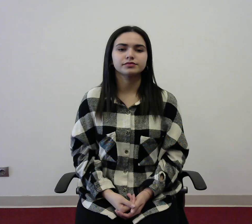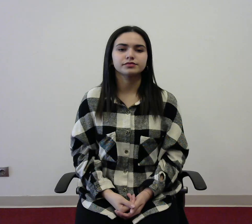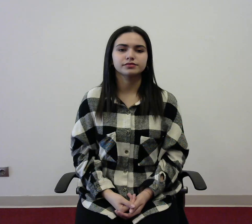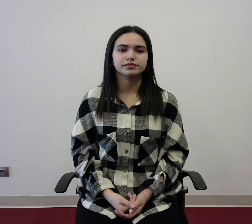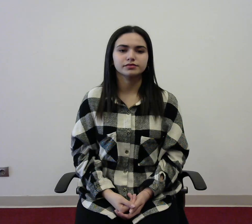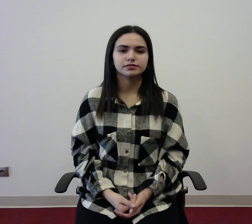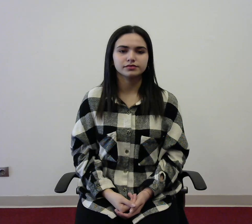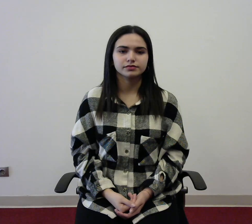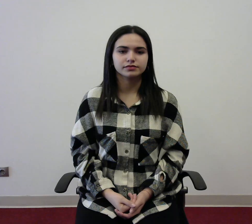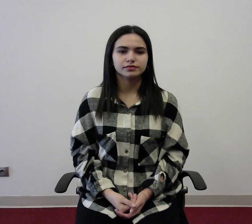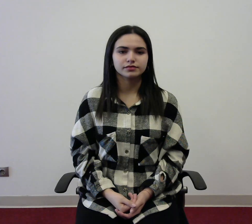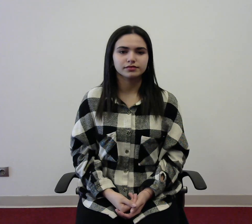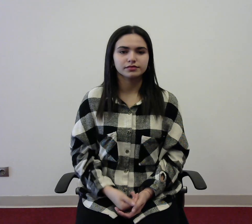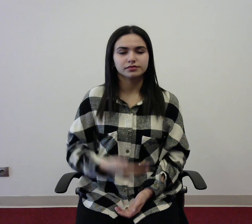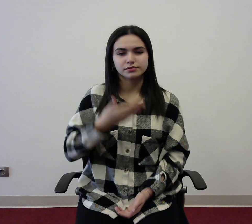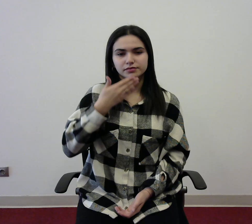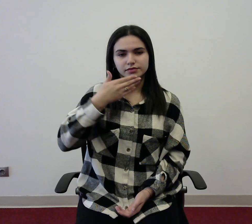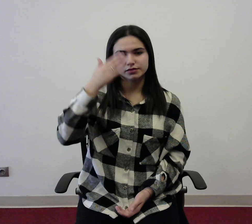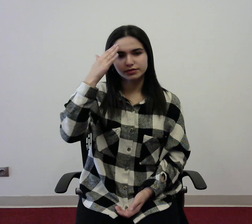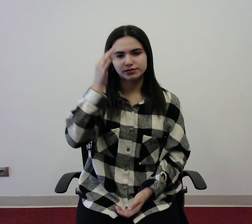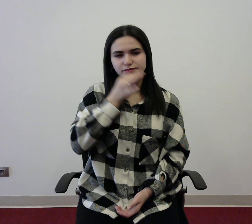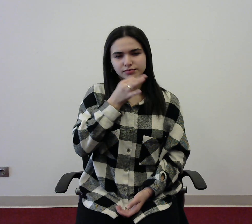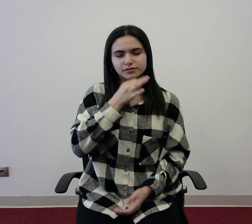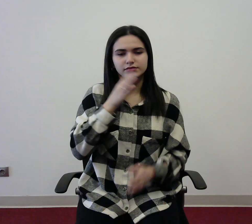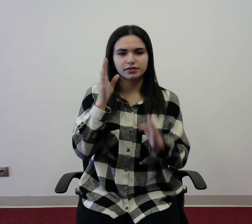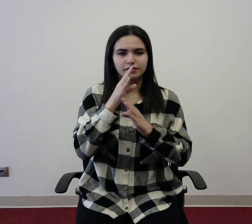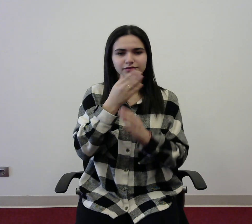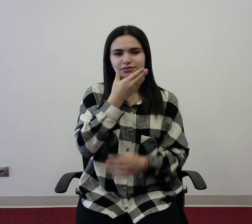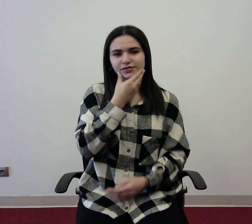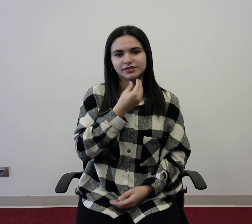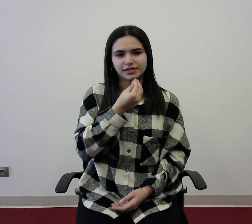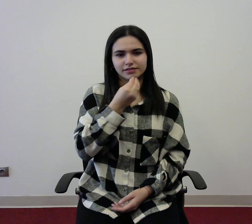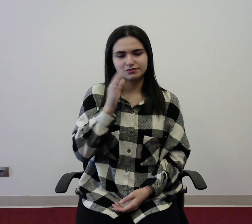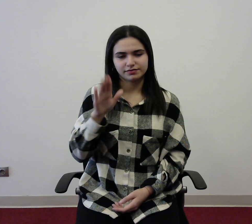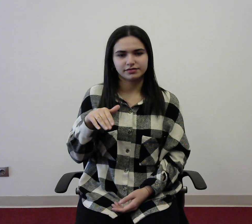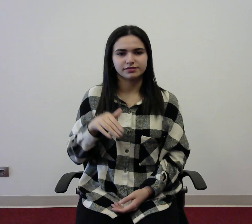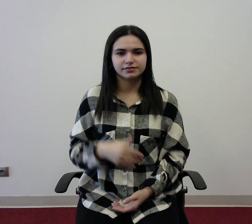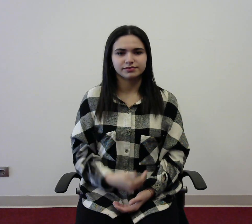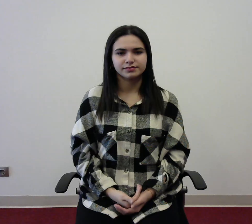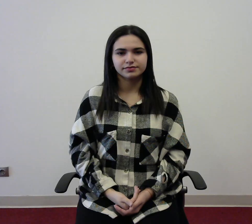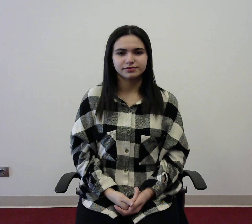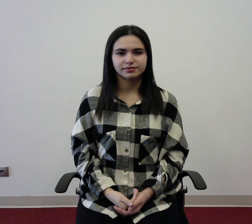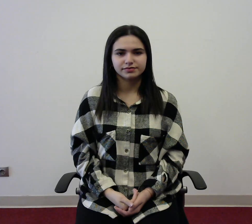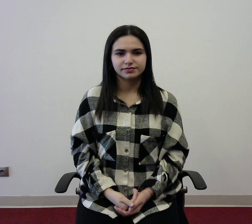Yazda havalar qəşəng olur